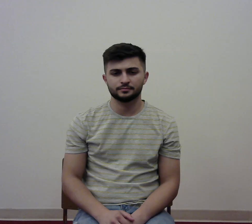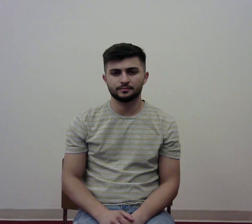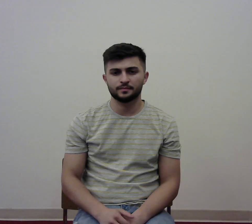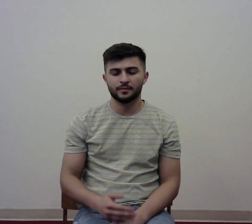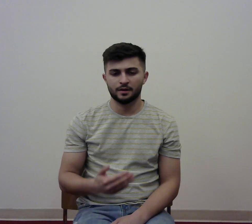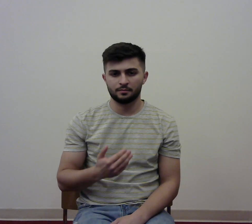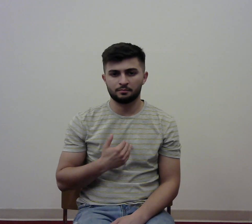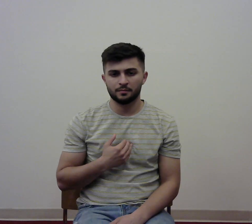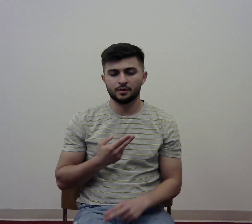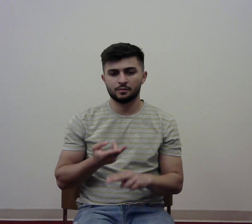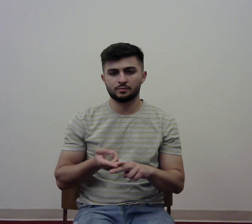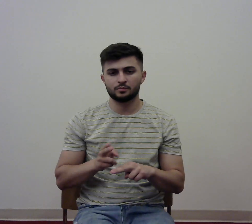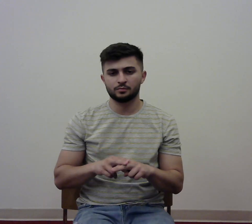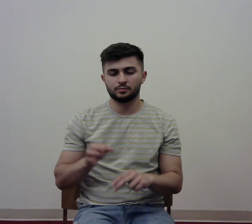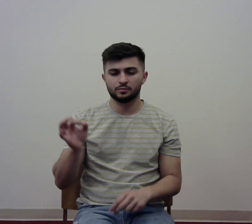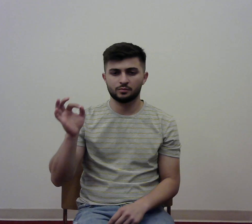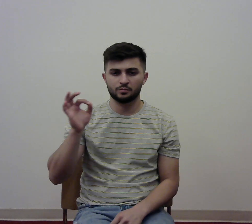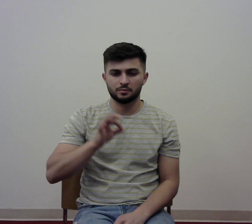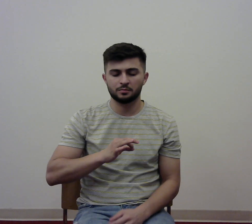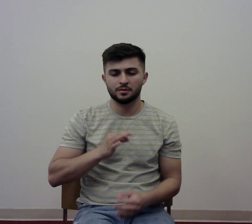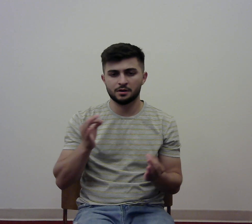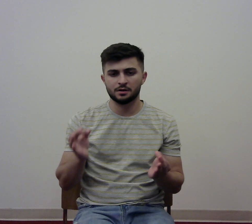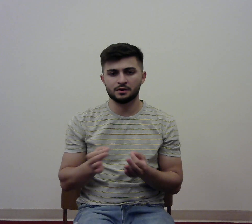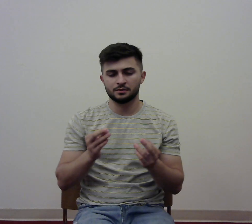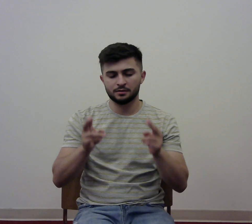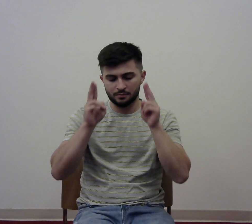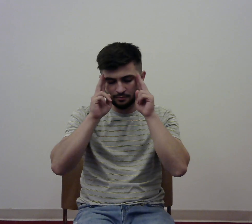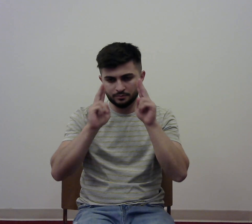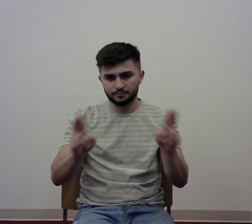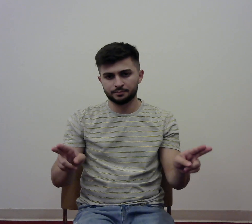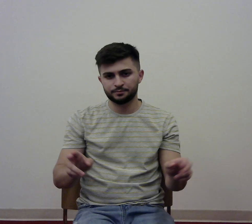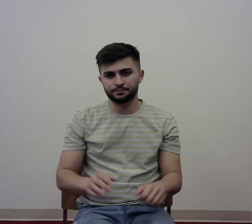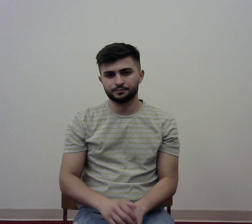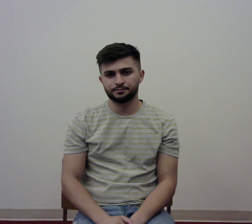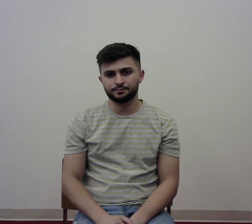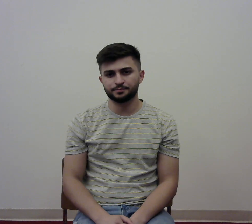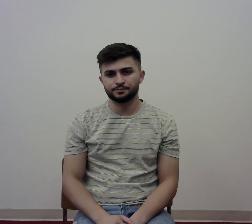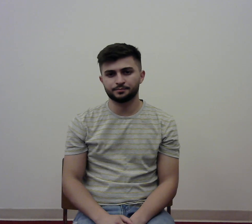Mən bu barədə heç nə bilmirəm